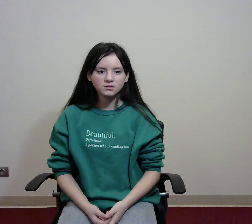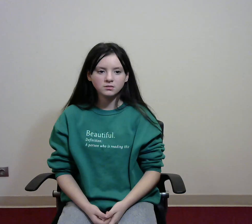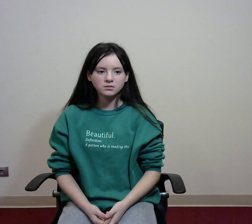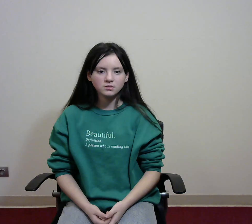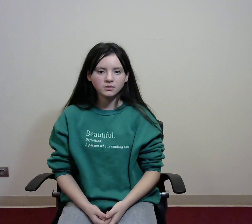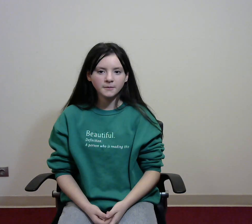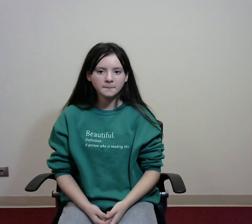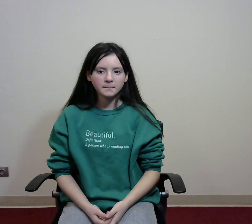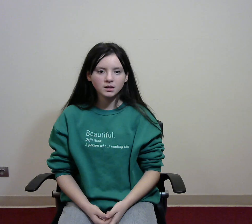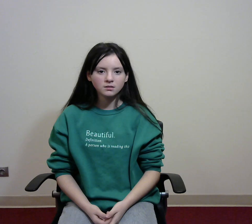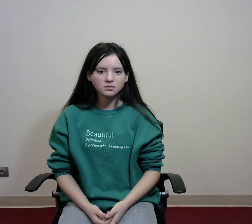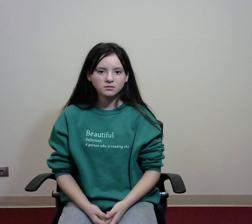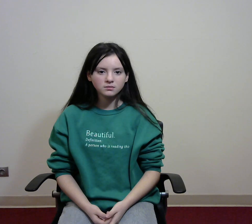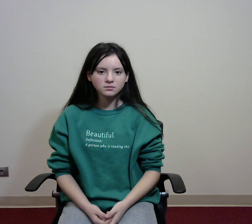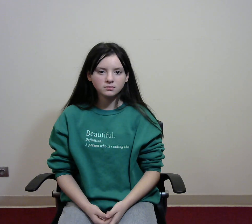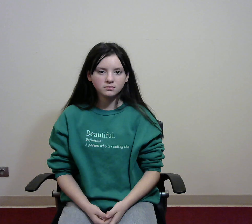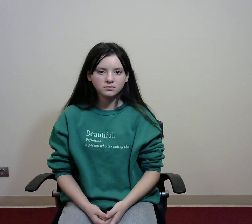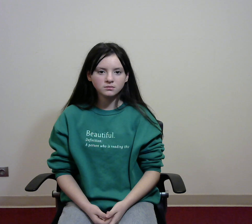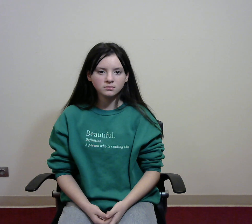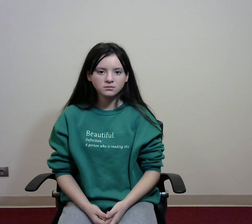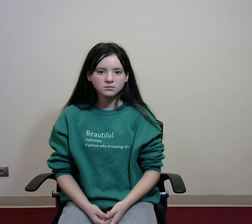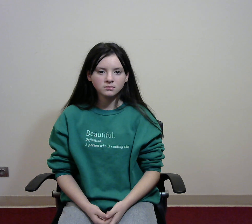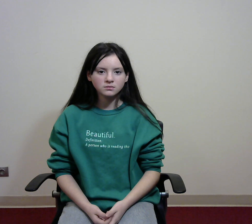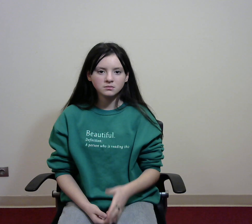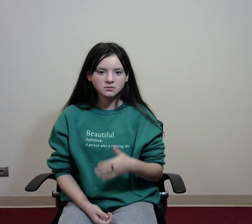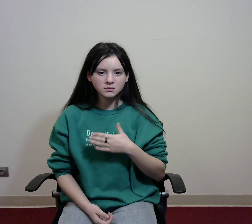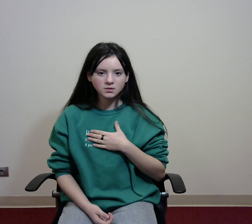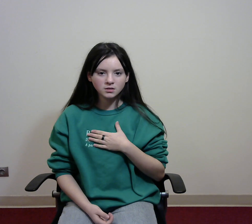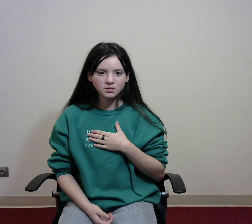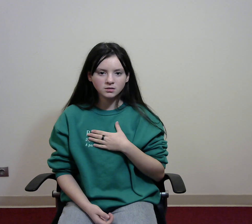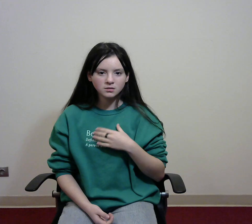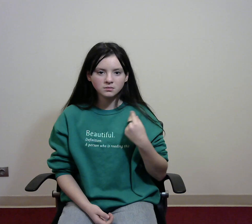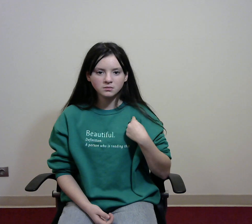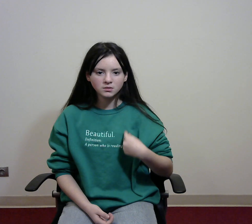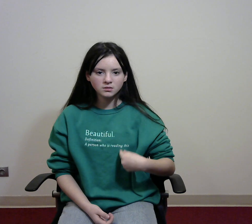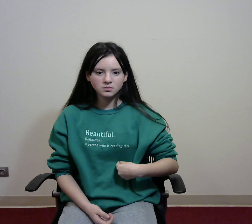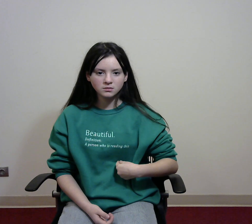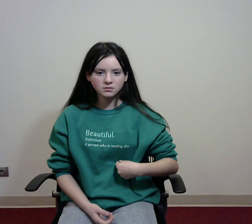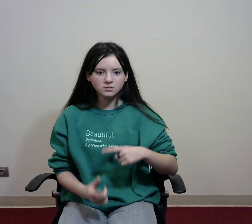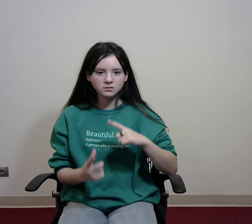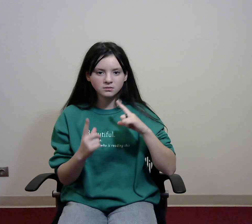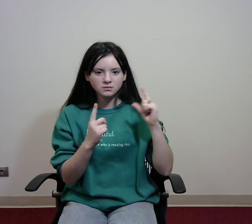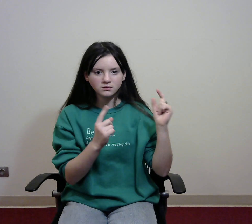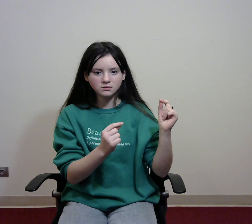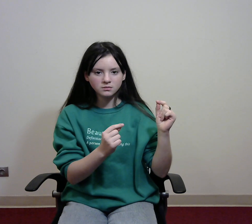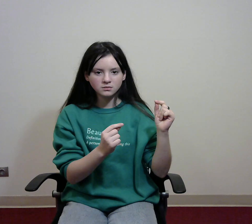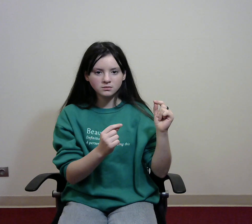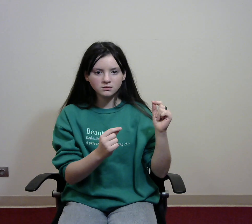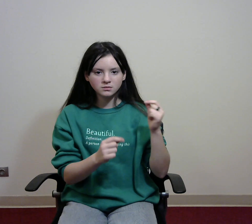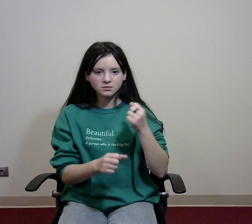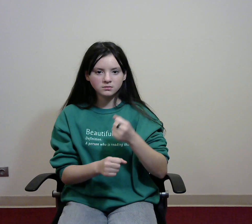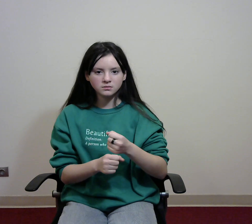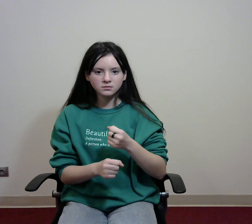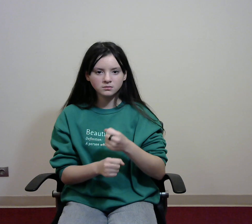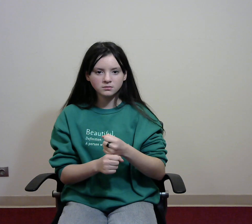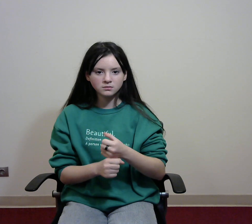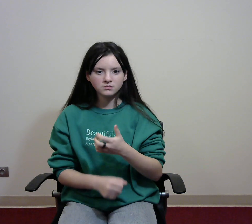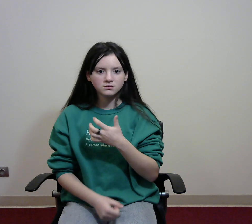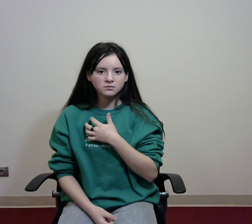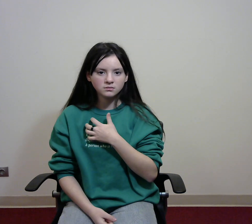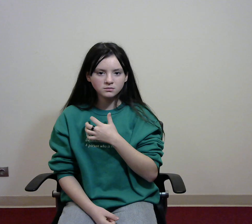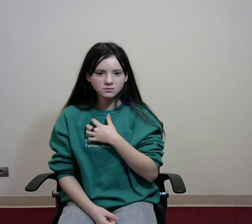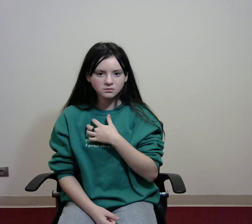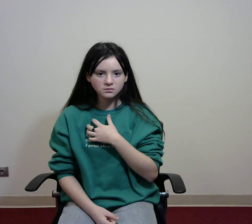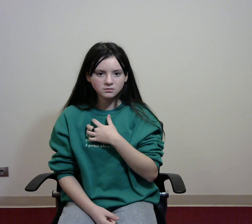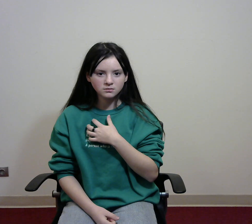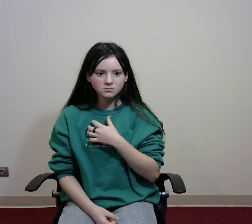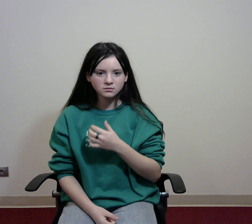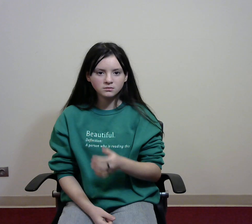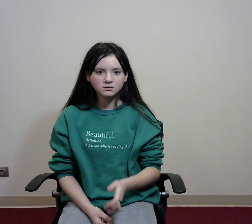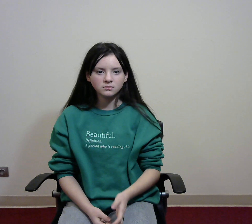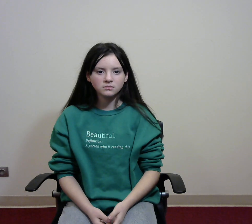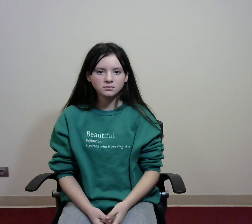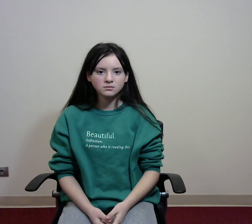Mən Fransaya səyahet etmək istəyirəm